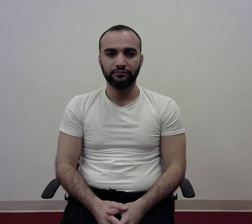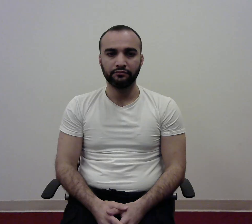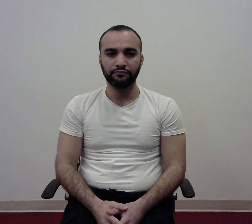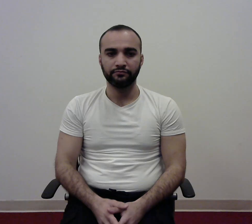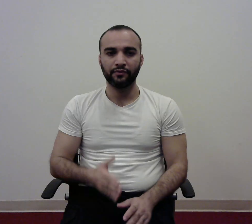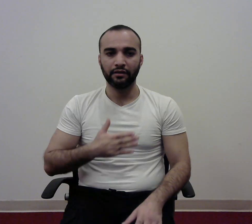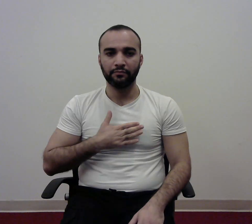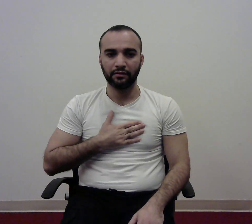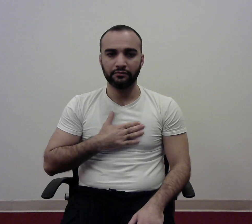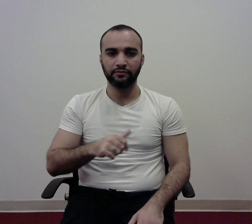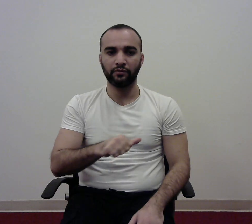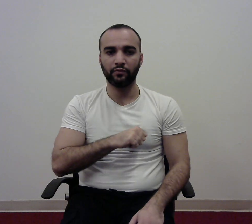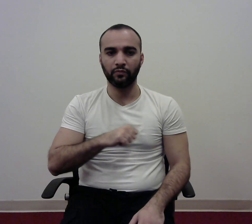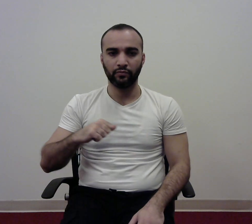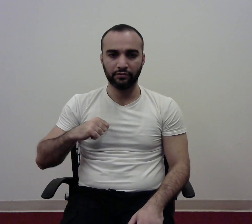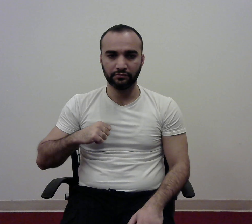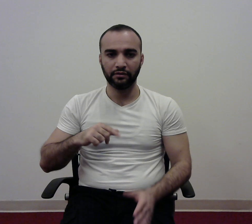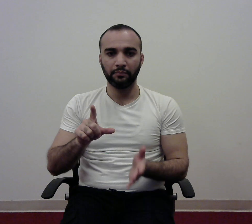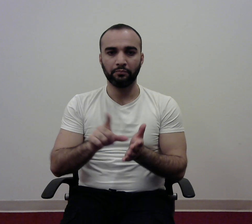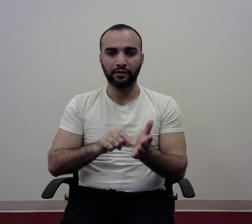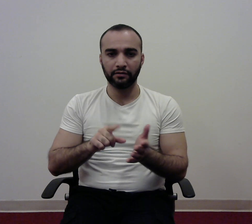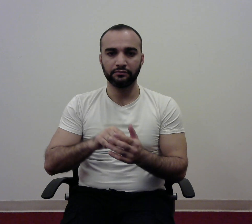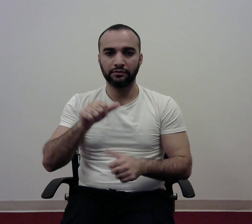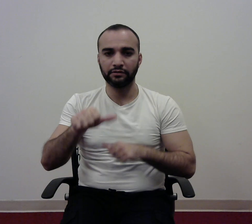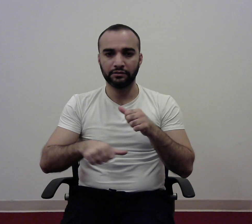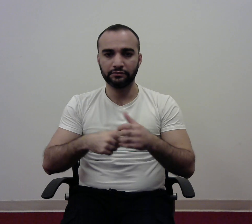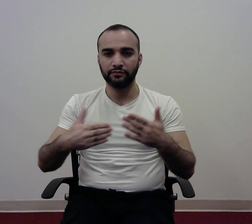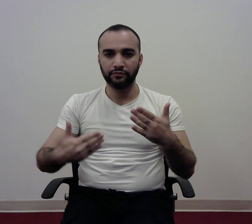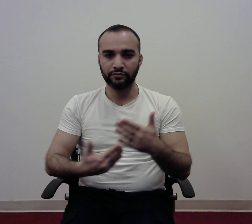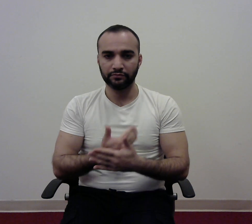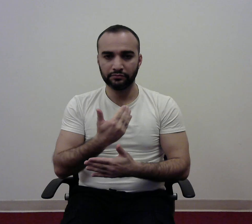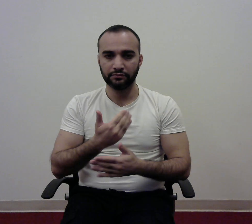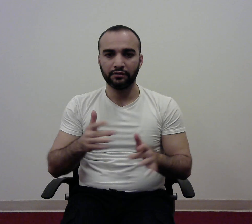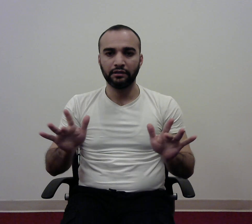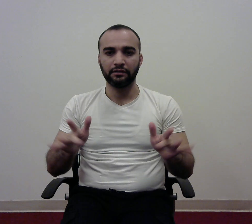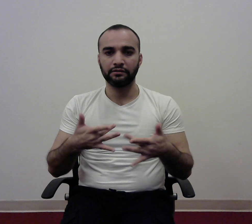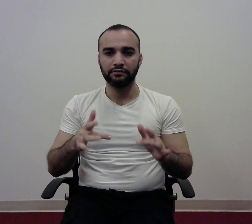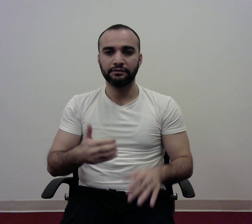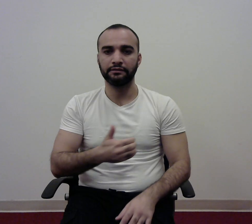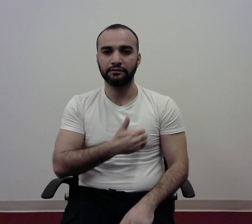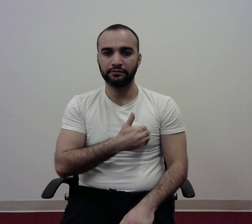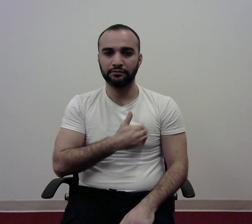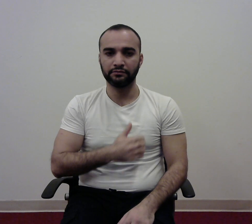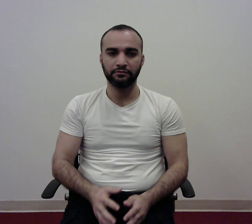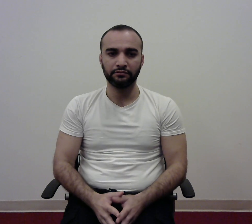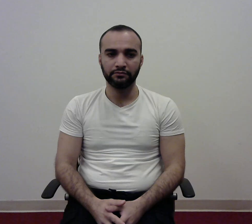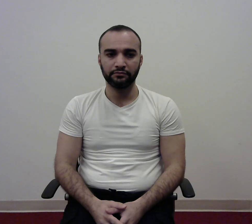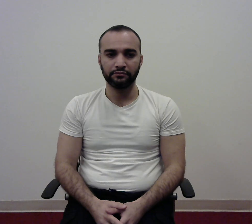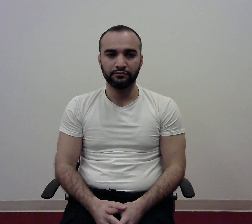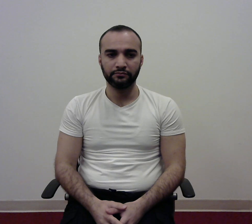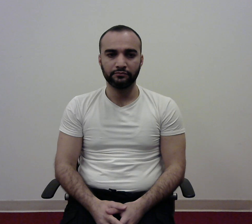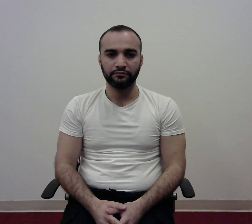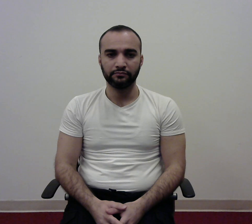Mən öz pensiyamı yenidən hesablatdırmaq istəyirəm